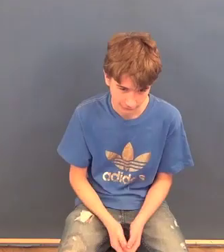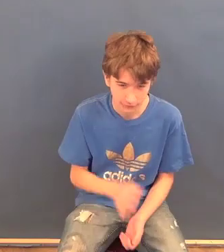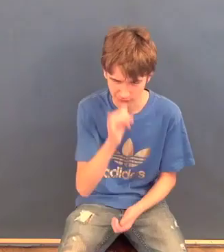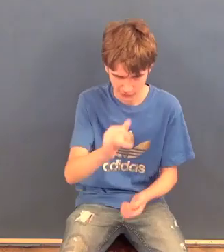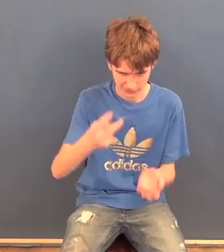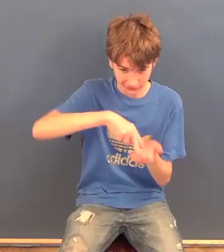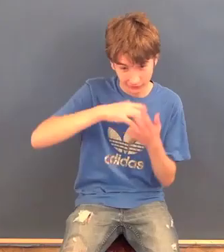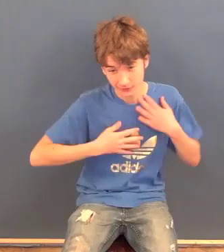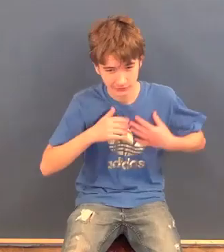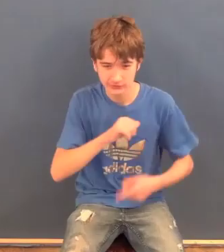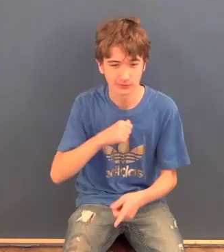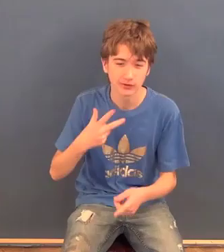Nie może stanąć i sam się wykąpać.